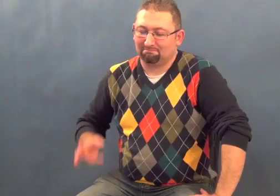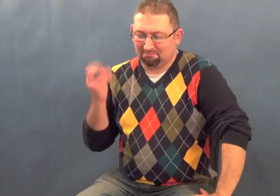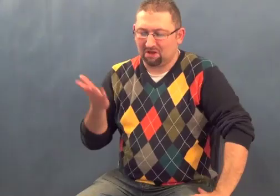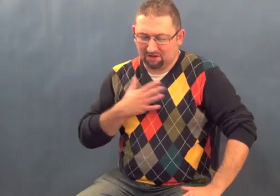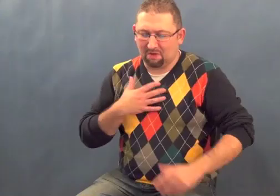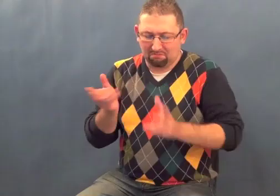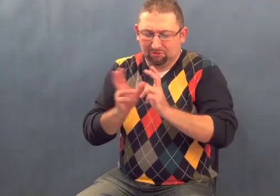Ja mam czas.